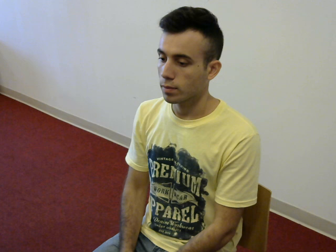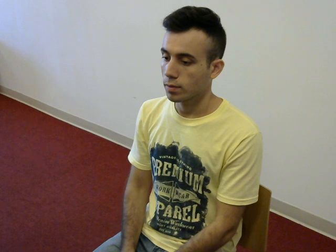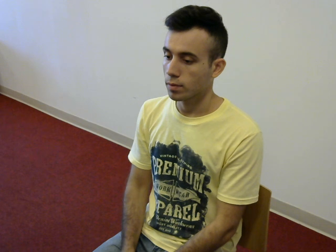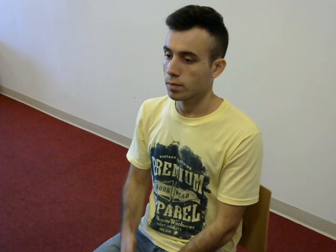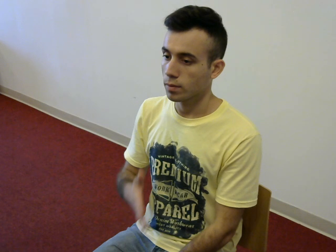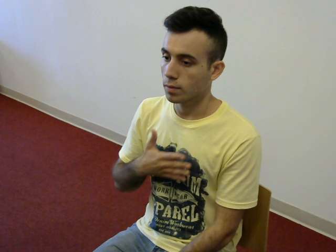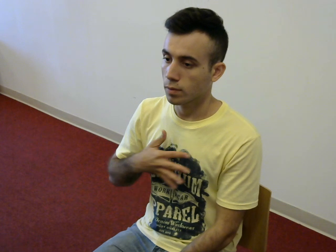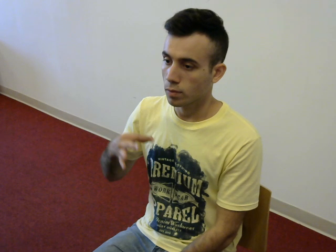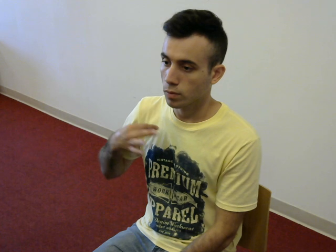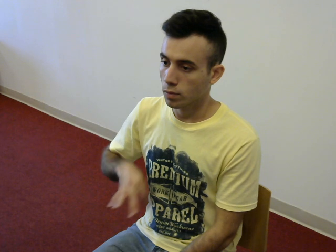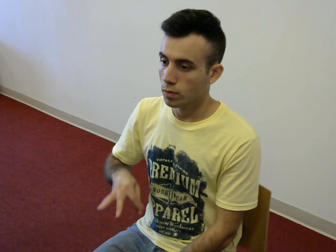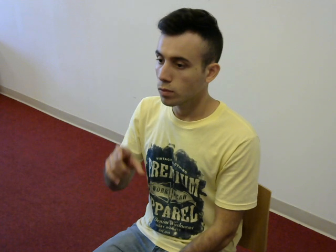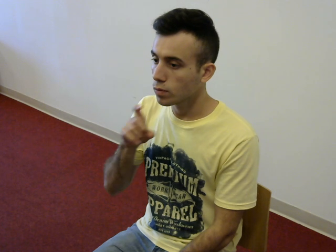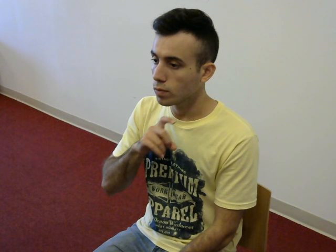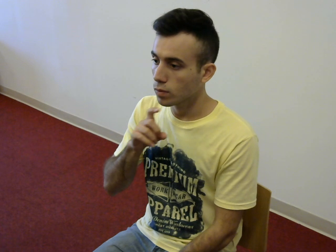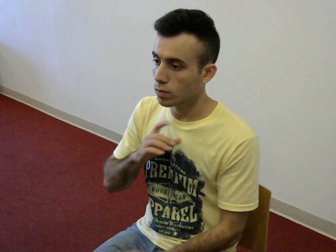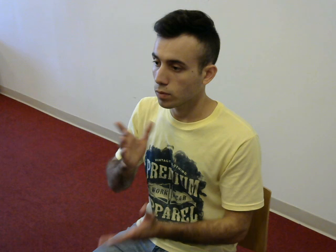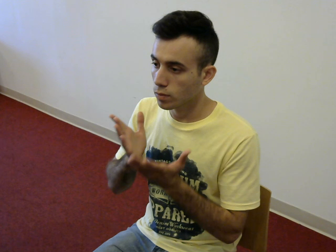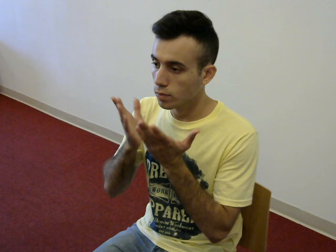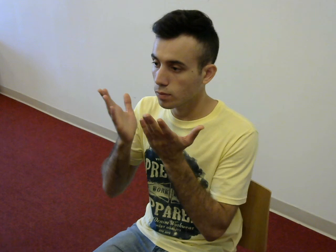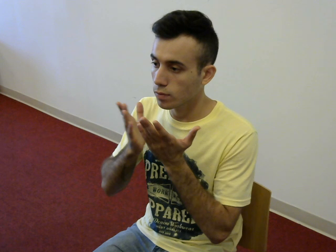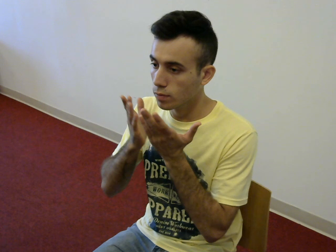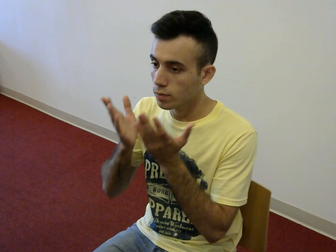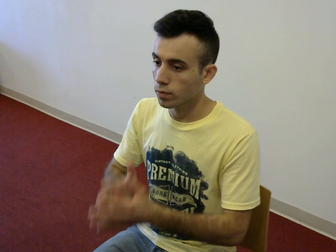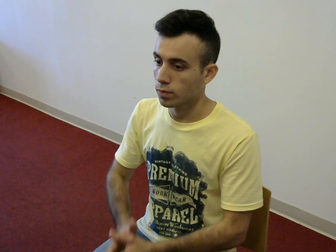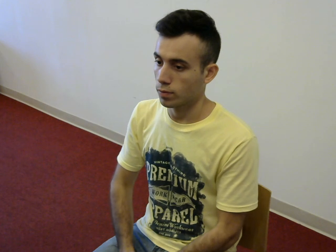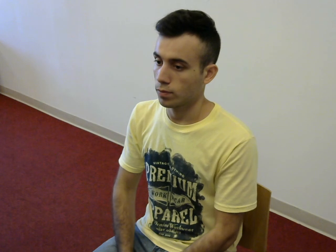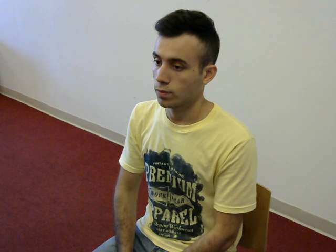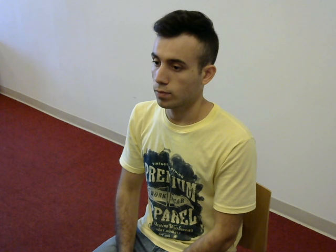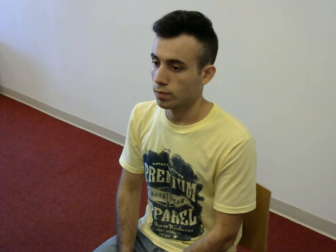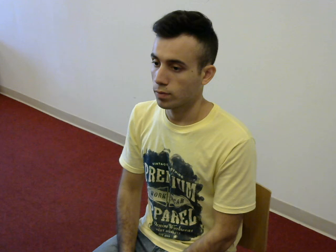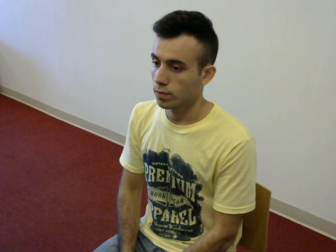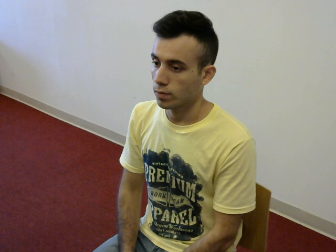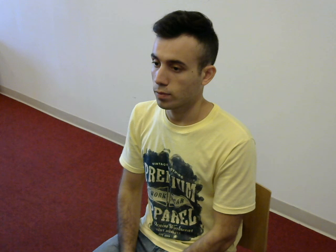Mənim oğlum universitetdə oxuyur